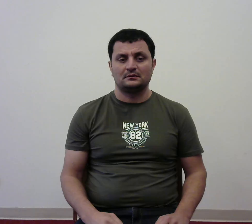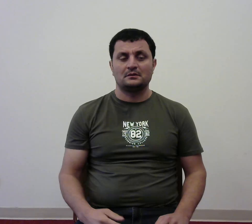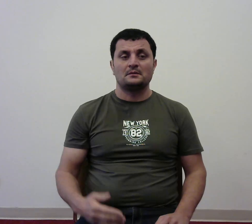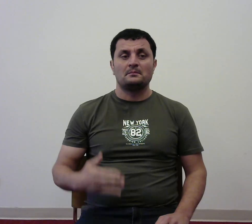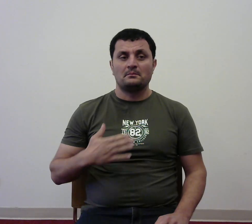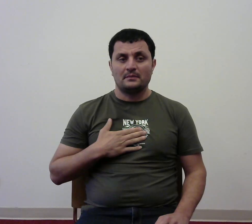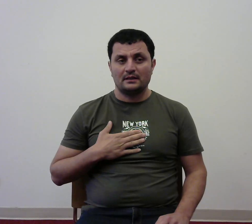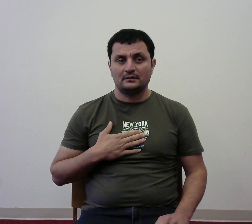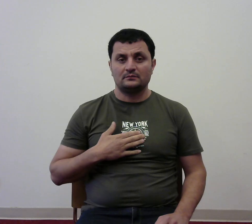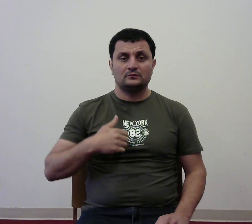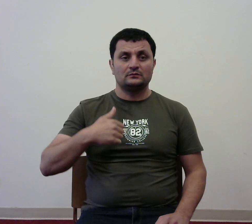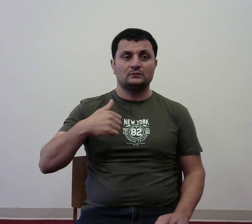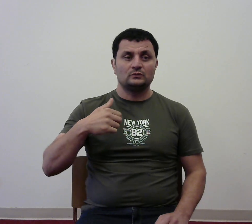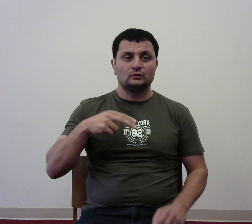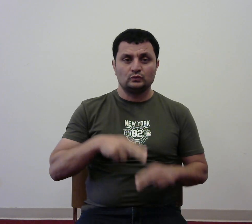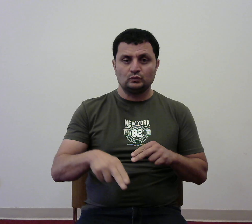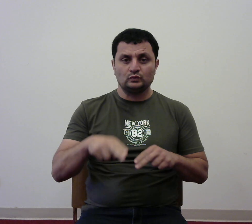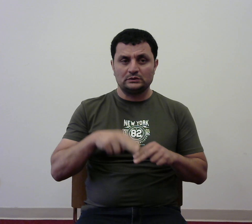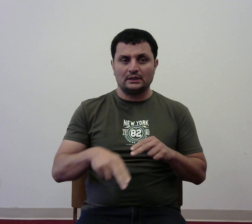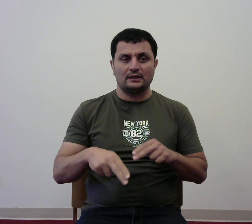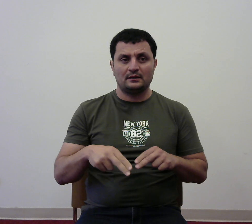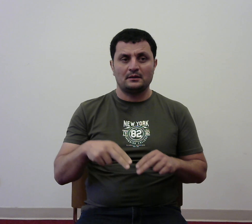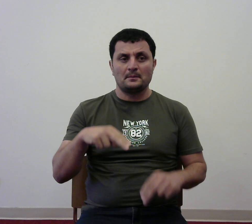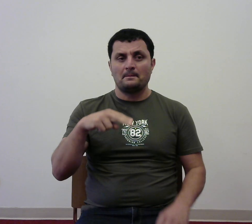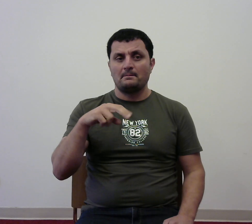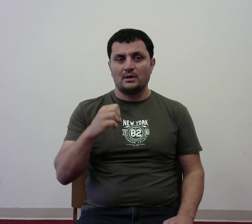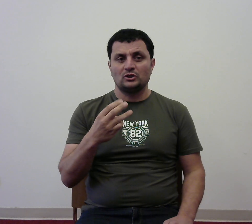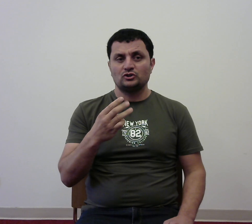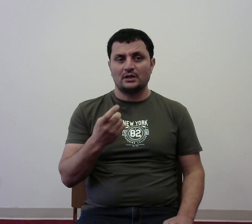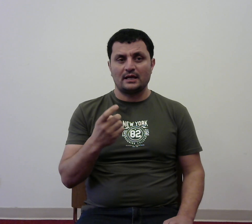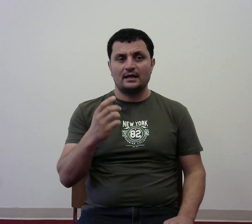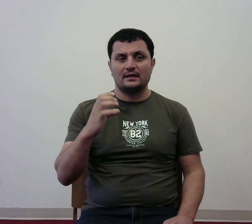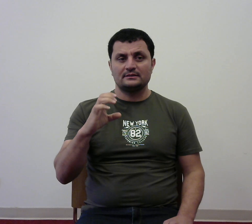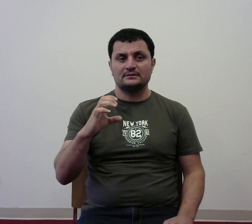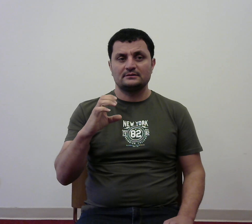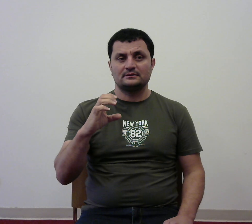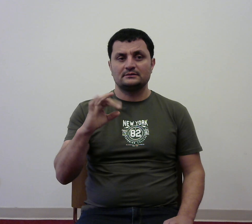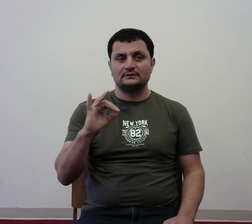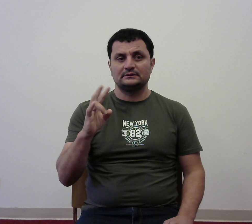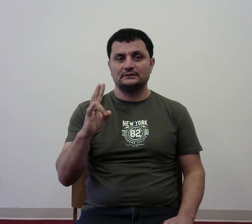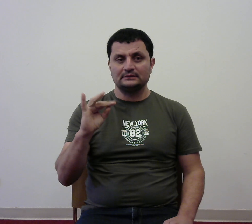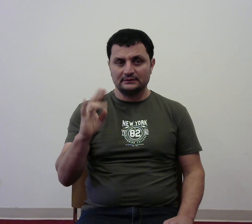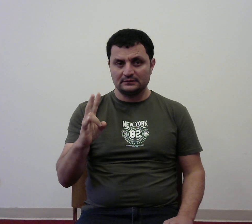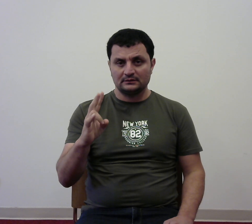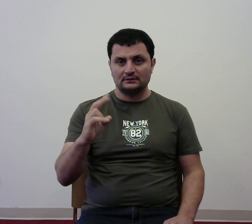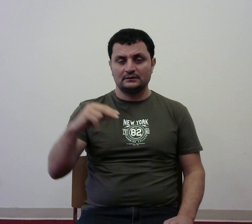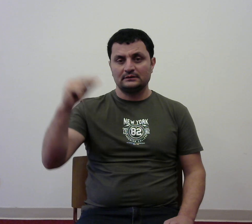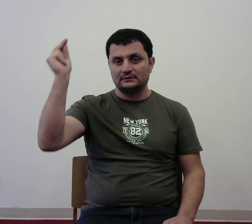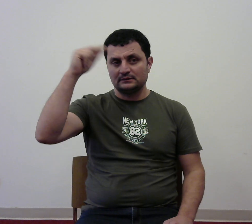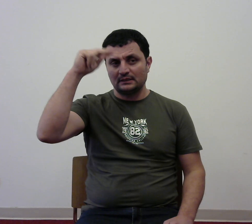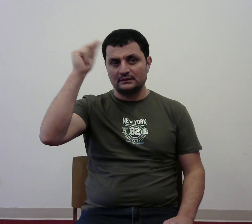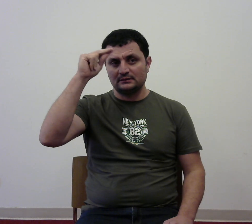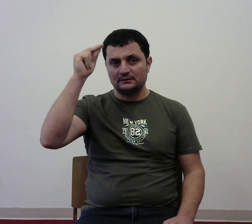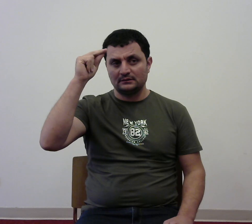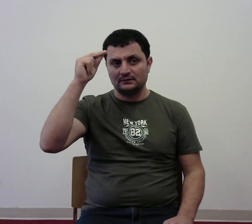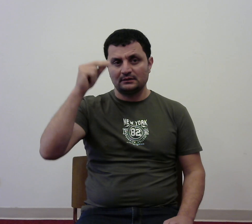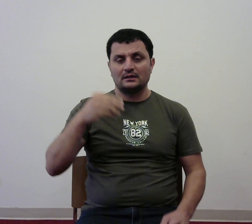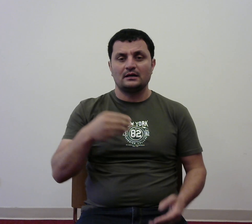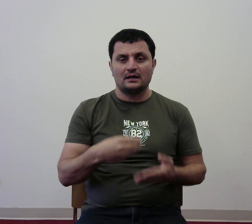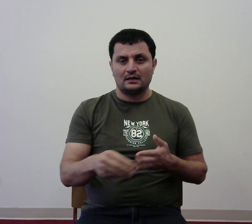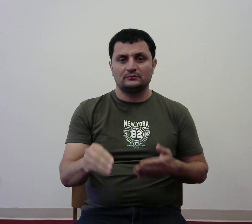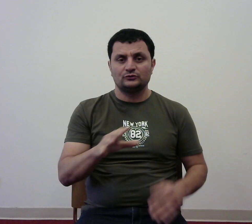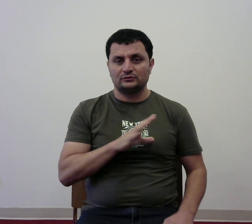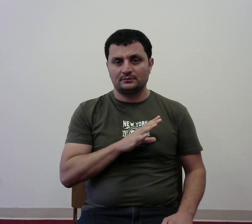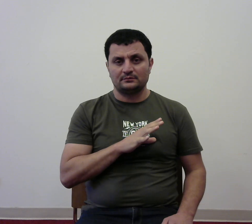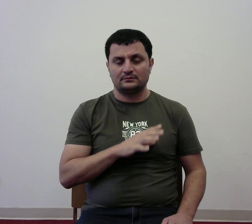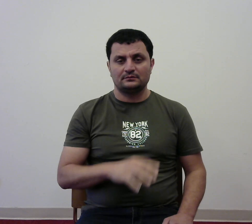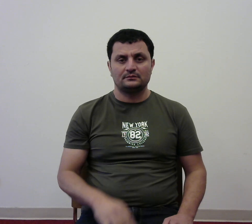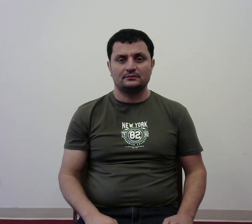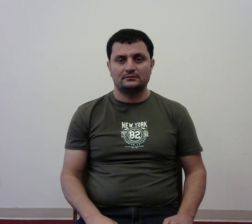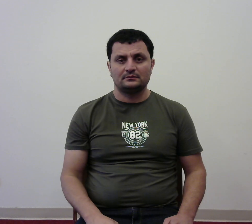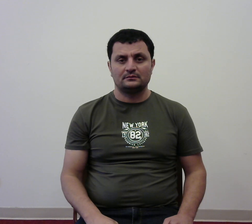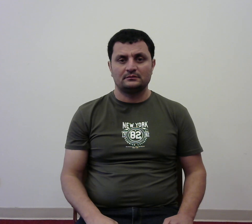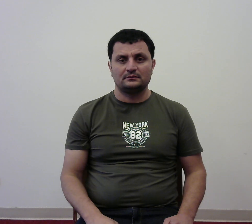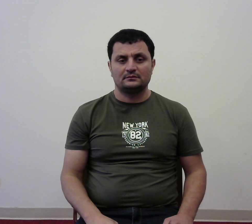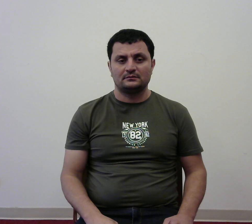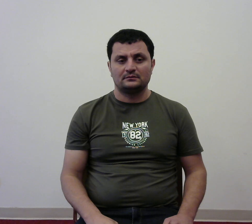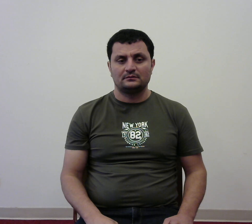Mən dülgər peşəsinin təhsilini almışam